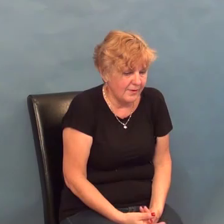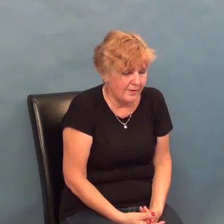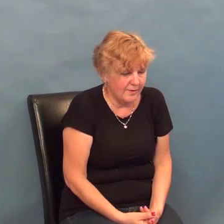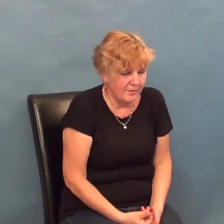Ja nie mogę.